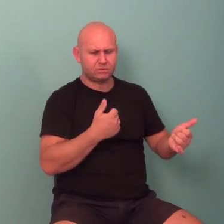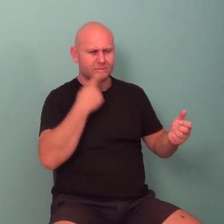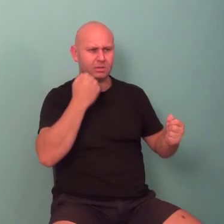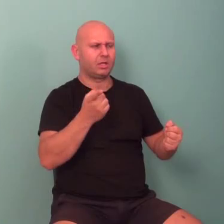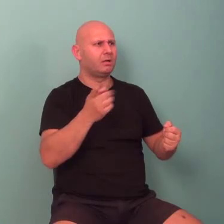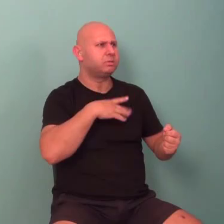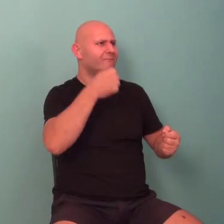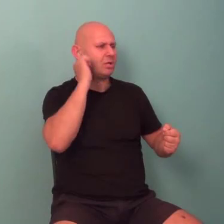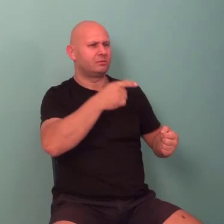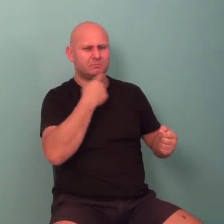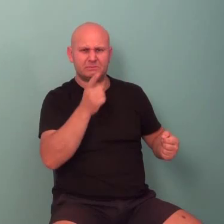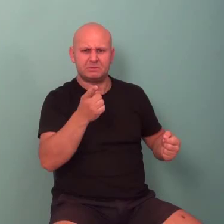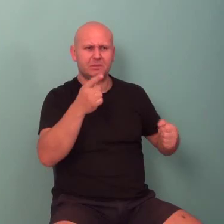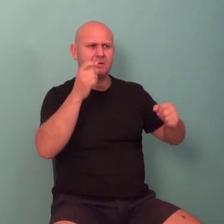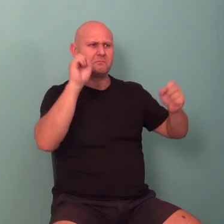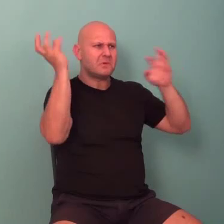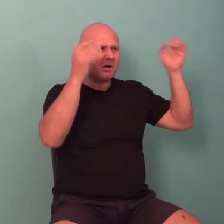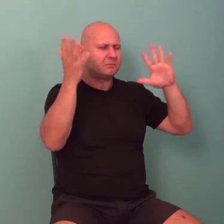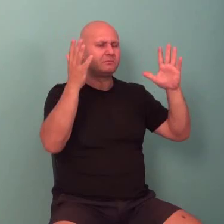Powiedzieli mu, że wczoraj był alarm